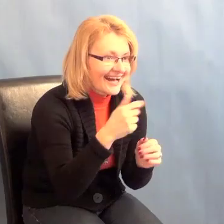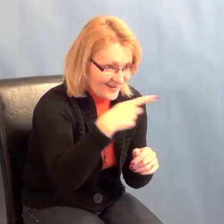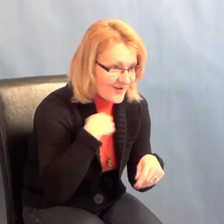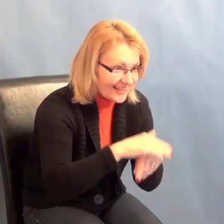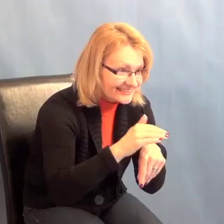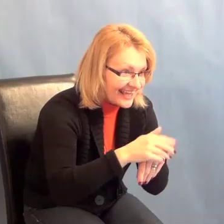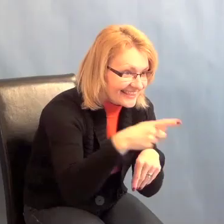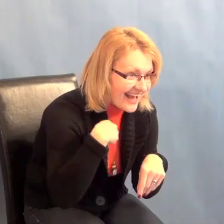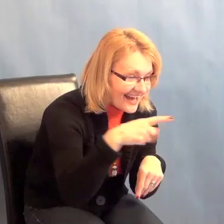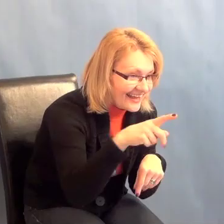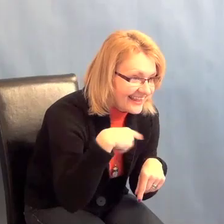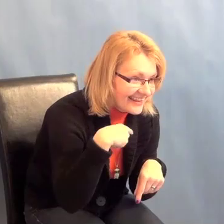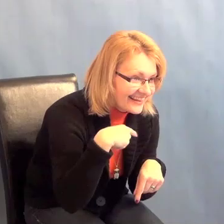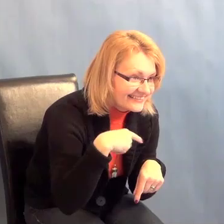Spotkanie razem z koleżanką, ja i ty?